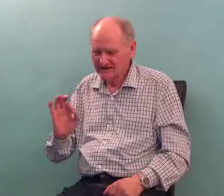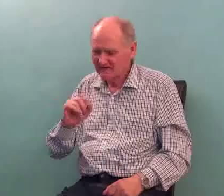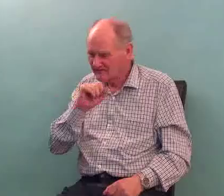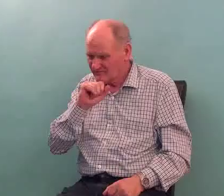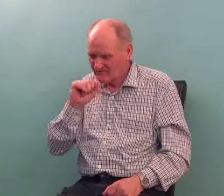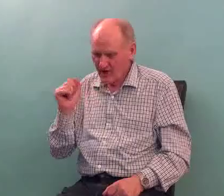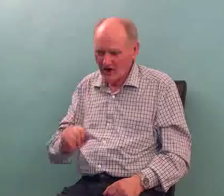Wcale.